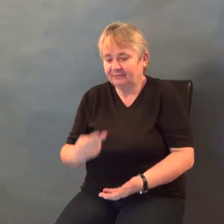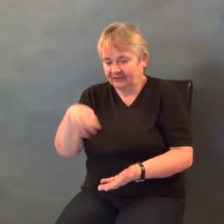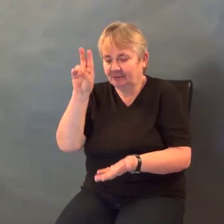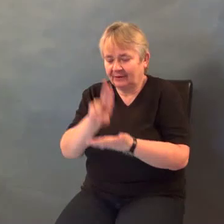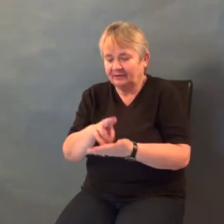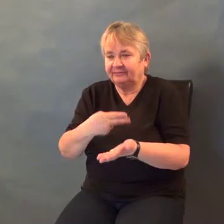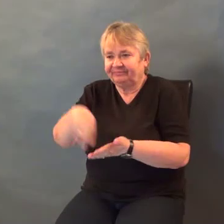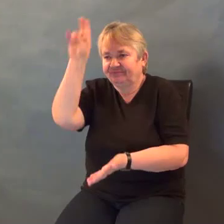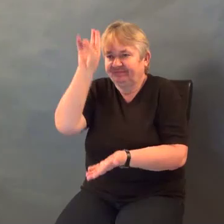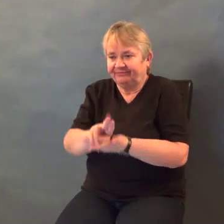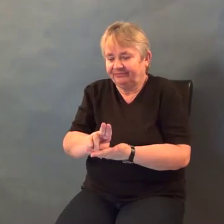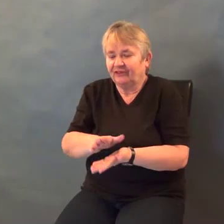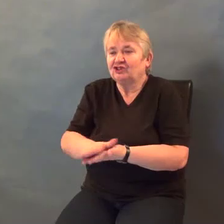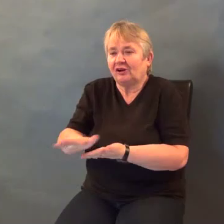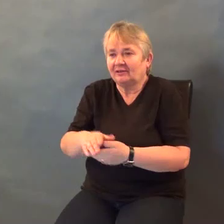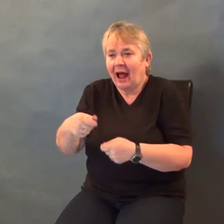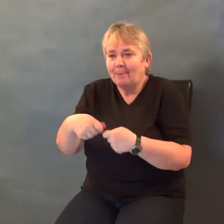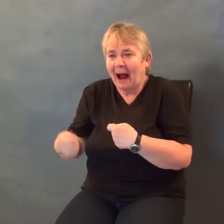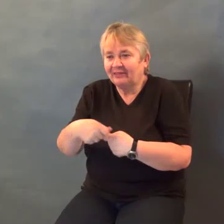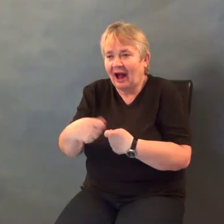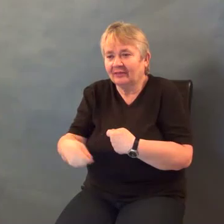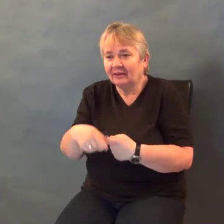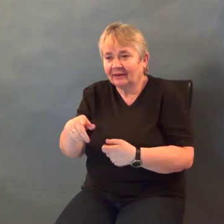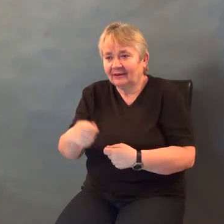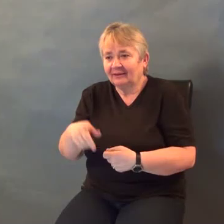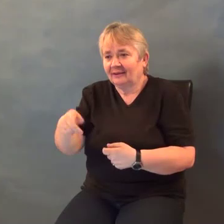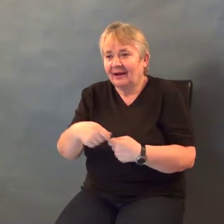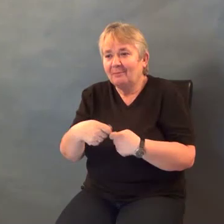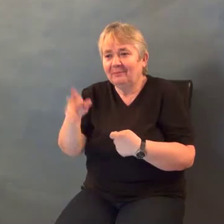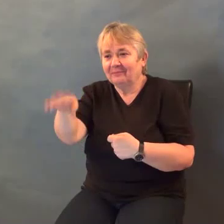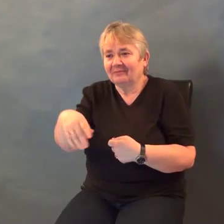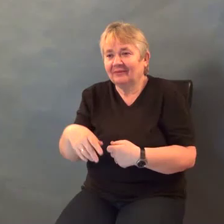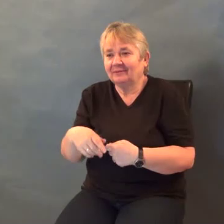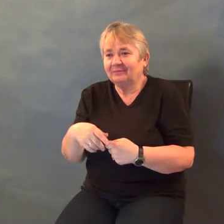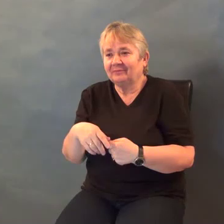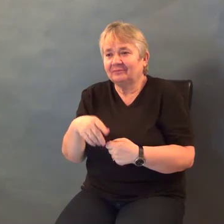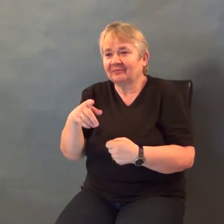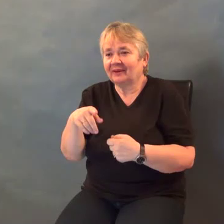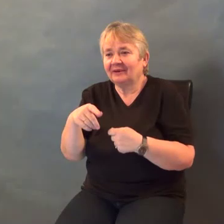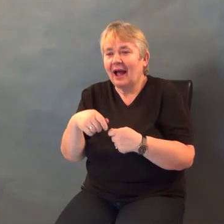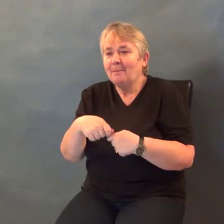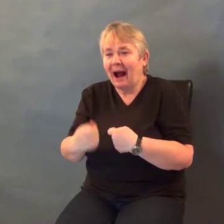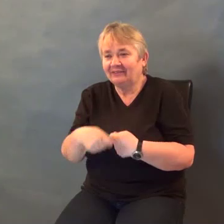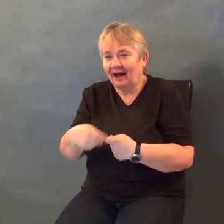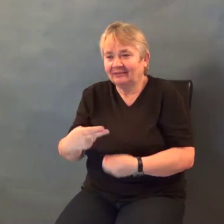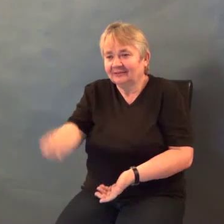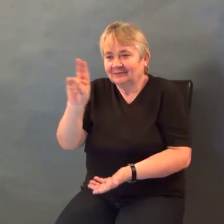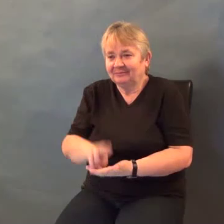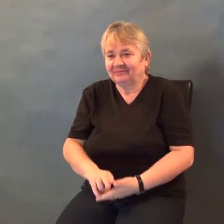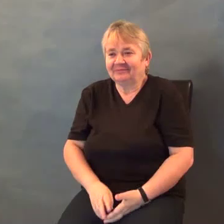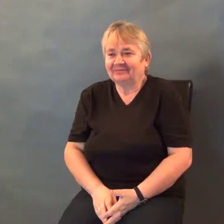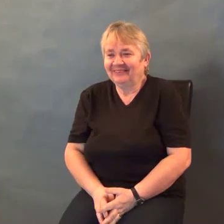Na podłodze jest skórka od banana i ktoś może się poślizgnąć na niej.